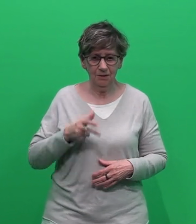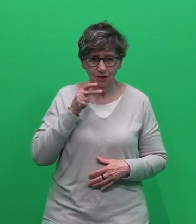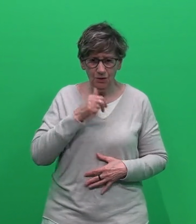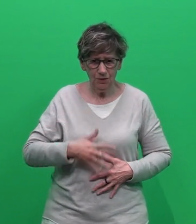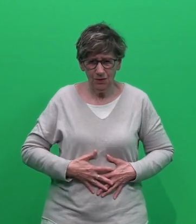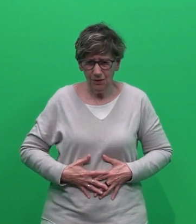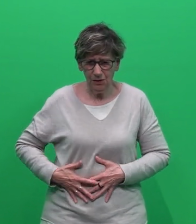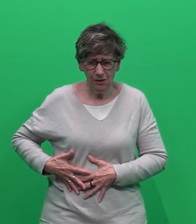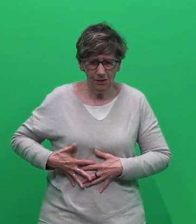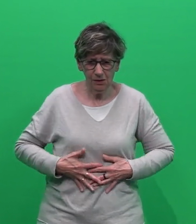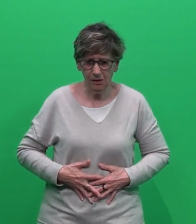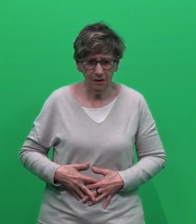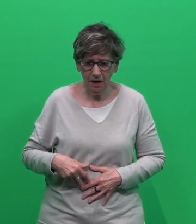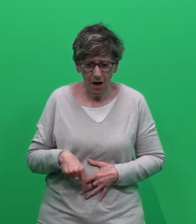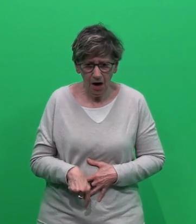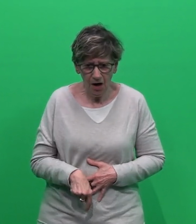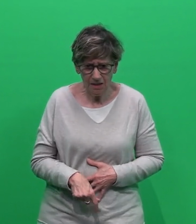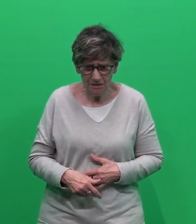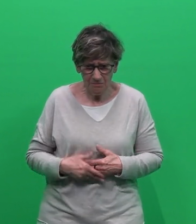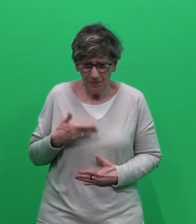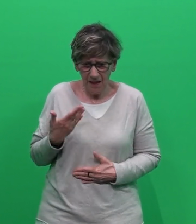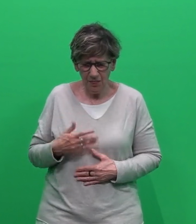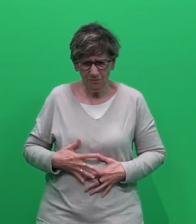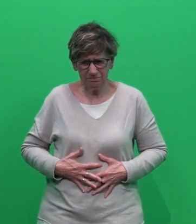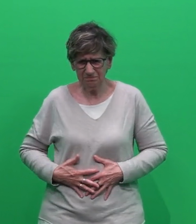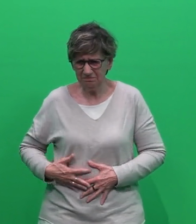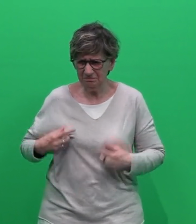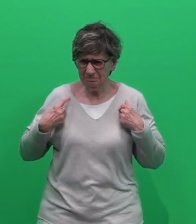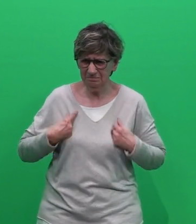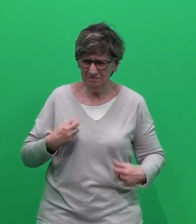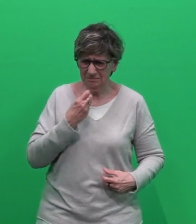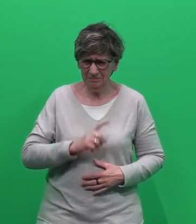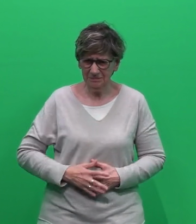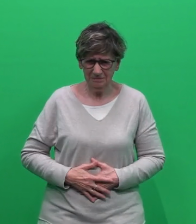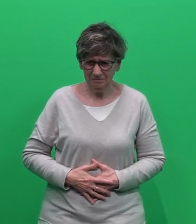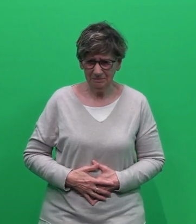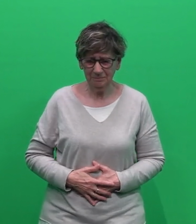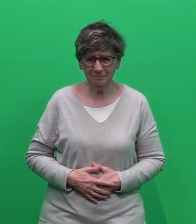Em fa mal la panxa, ha començat ara, em fa mal la panxa i no em trobo bé.